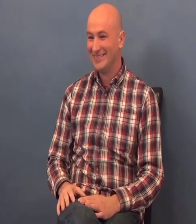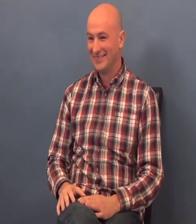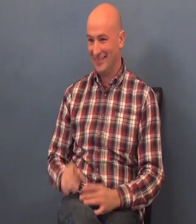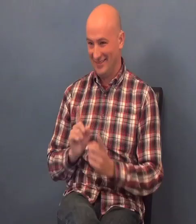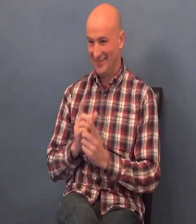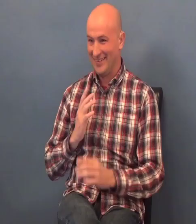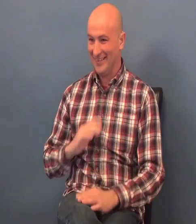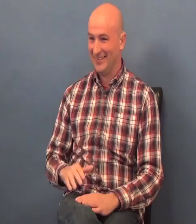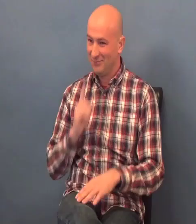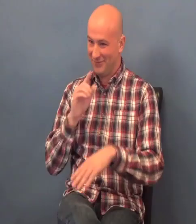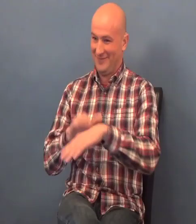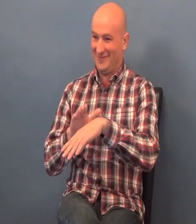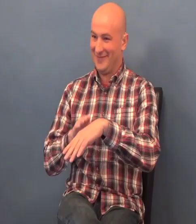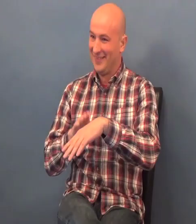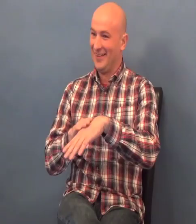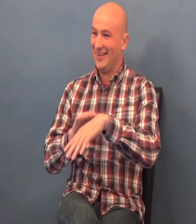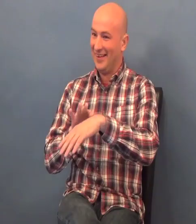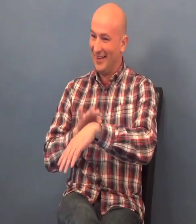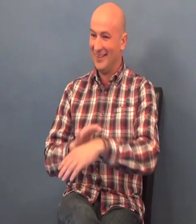Spotkanie jest przyjemniejsze, bo to na żywo.